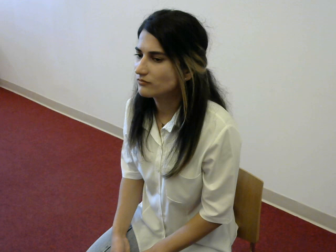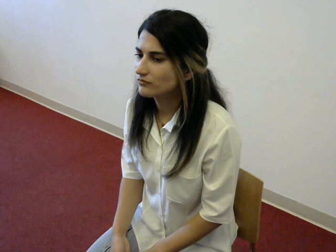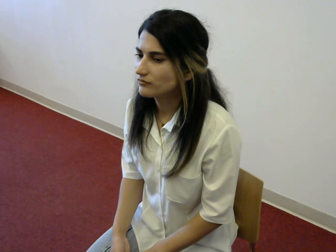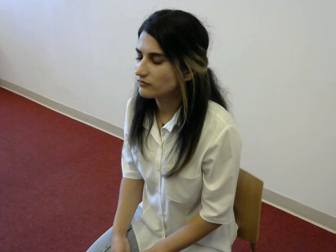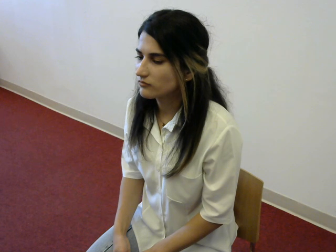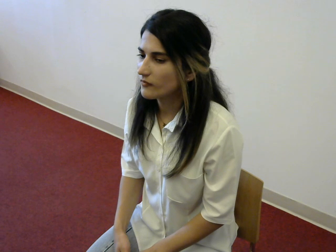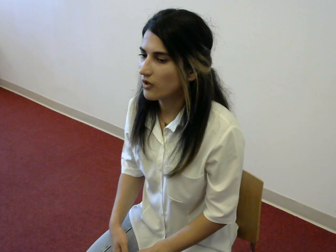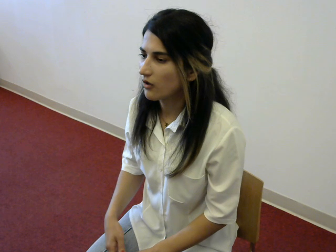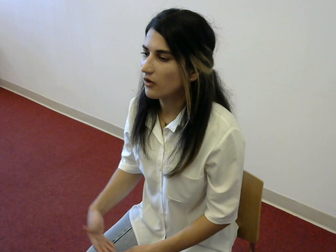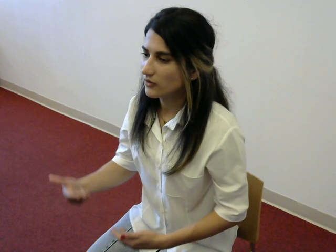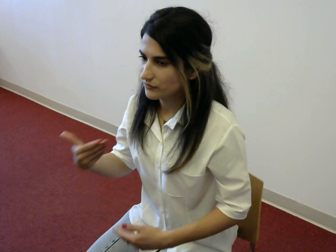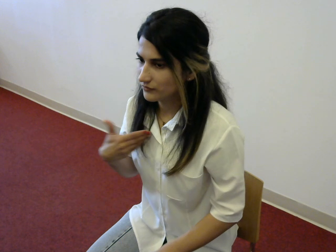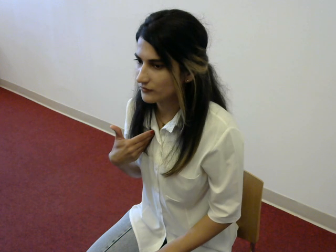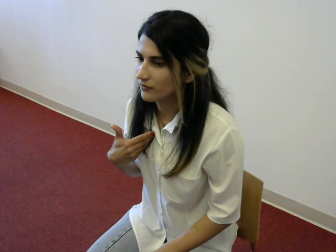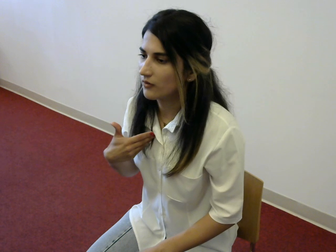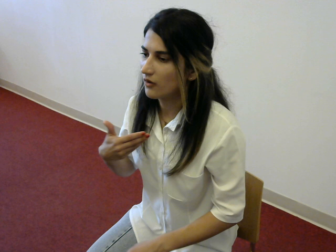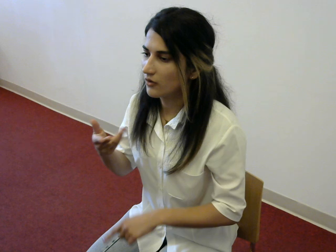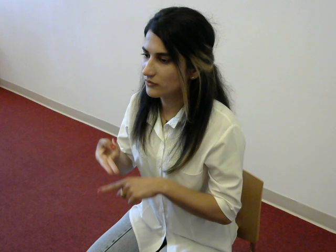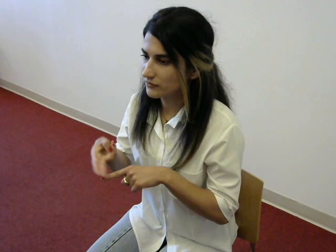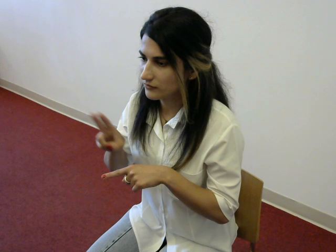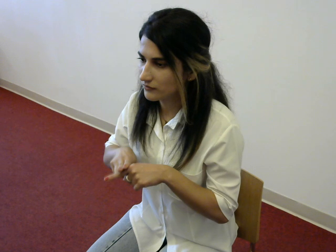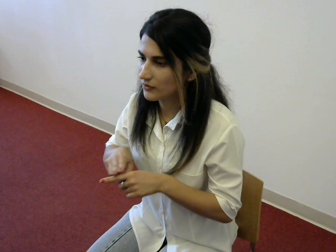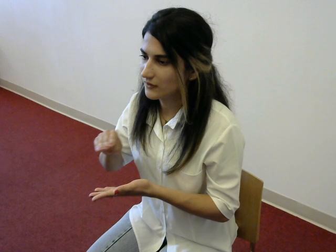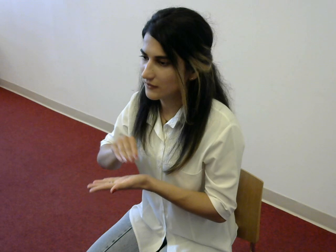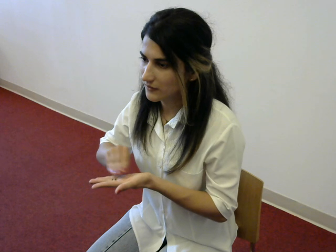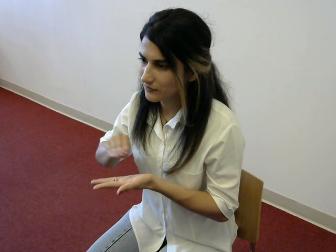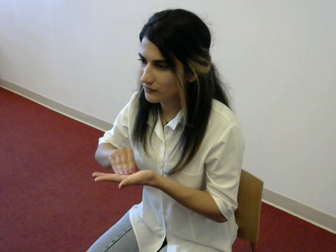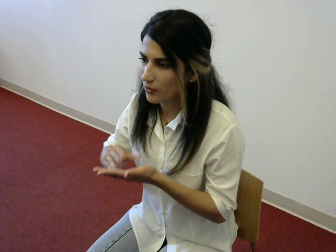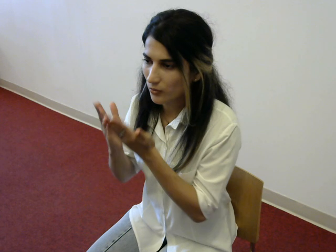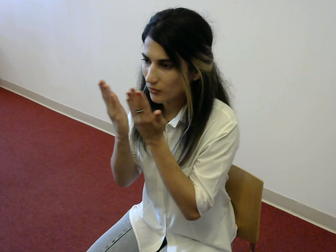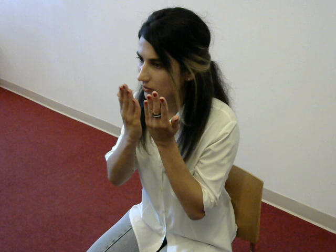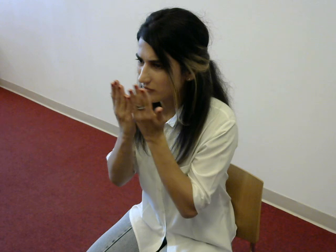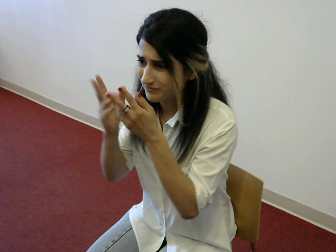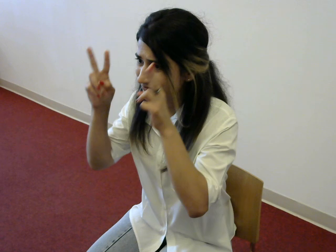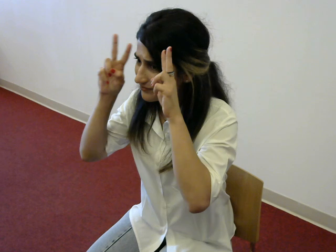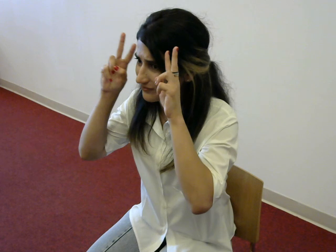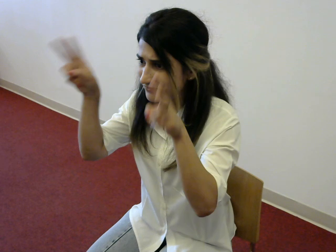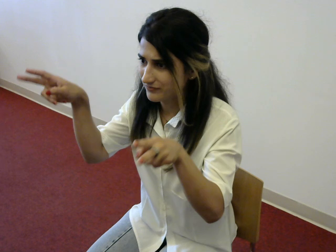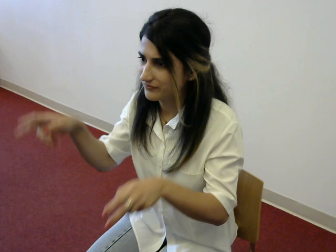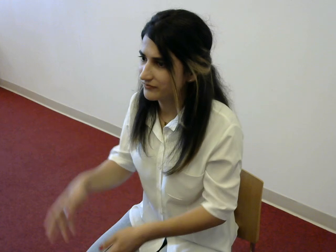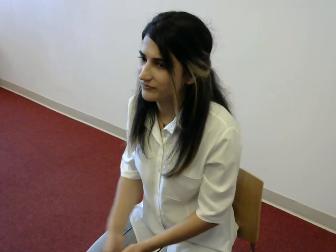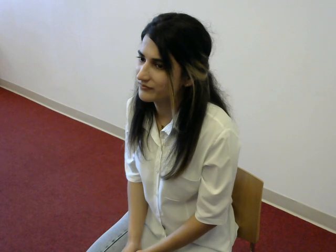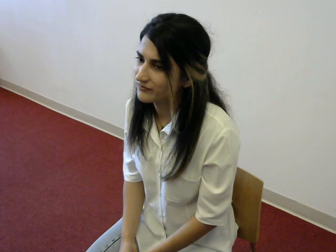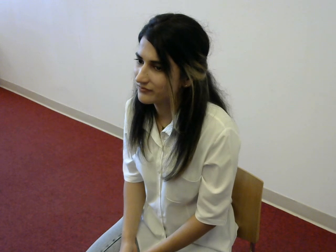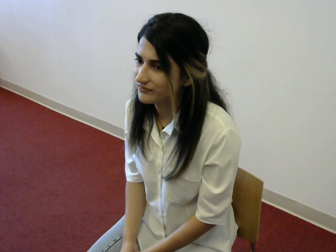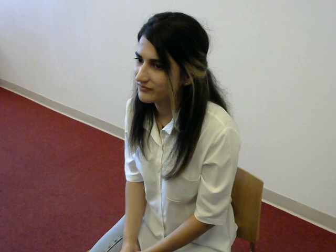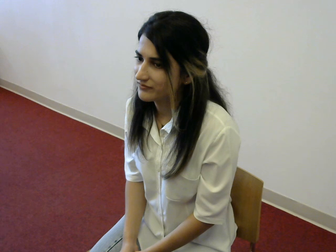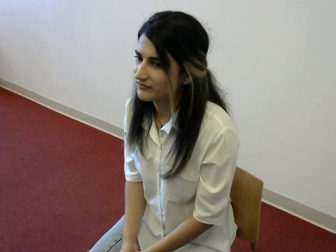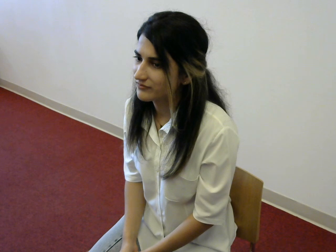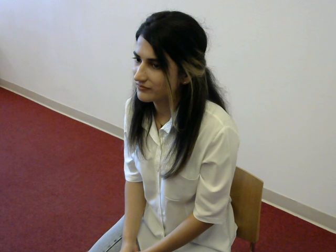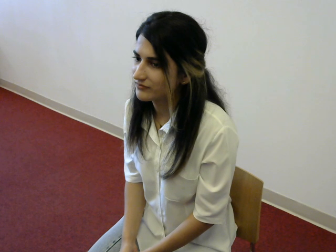Mən bu yazını oxuya bilmirəm